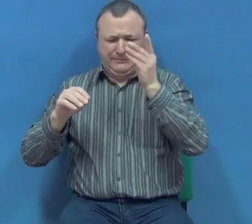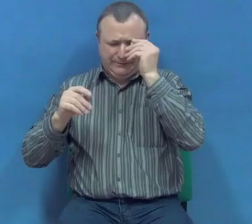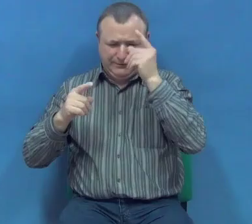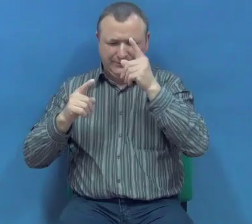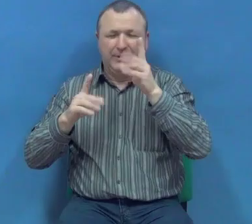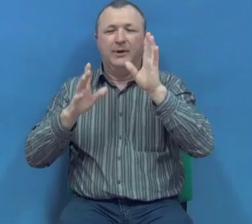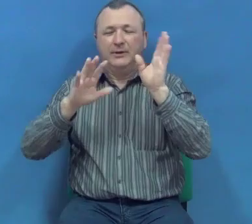Zaszli na dół.